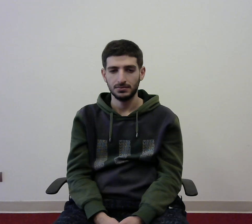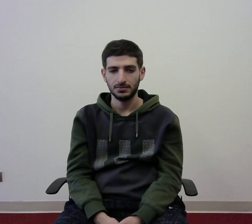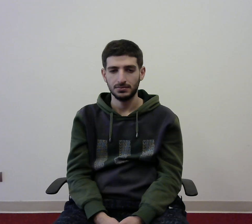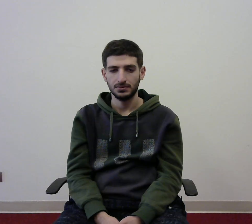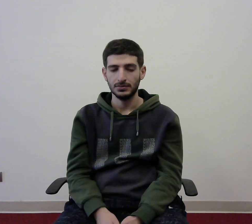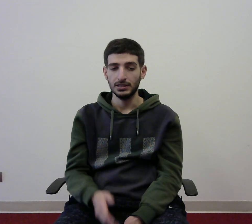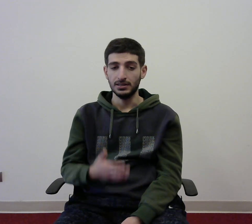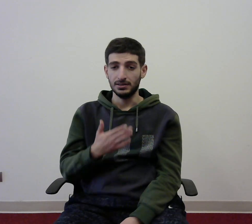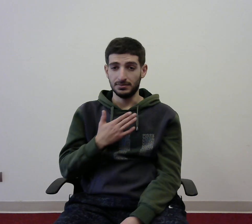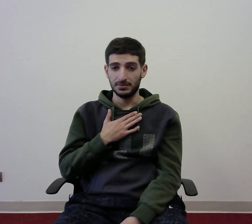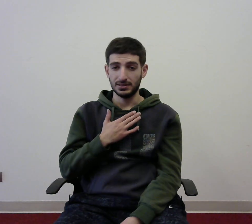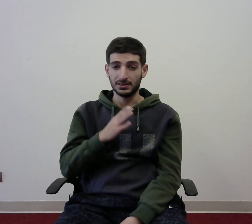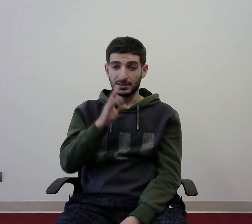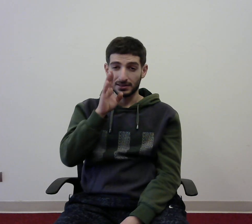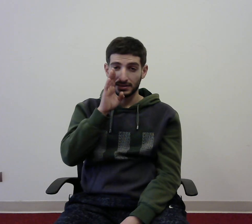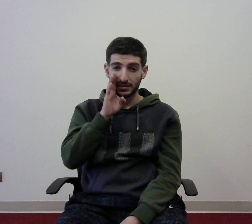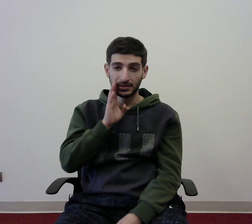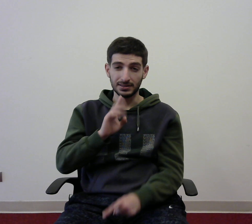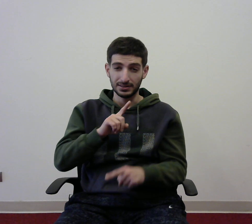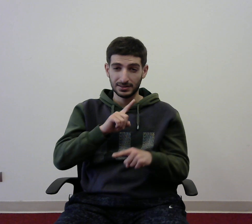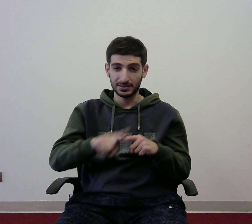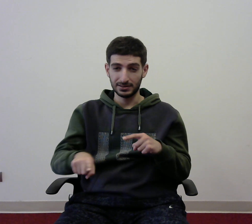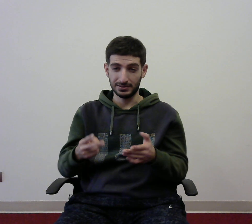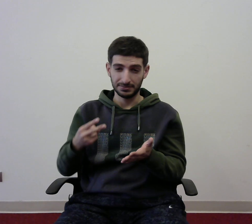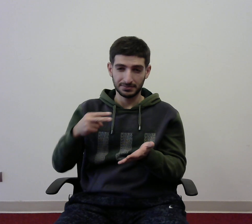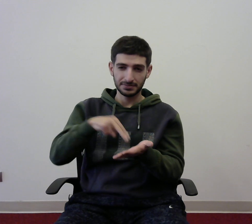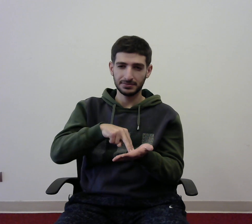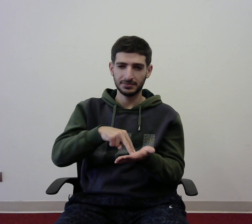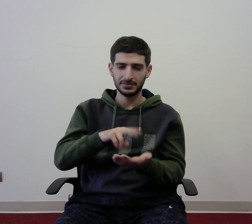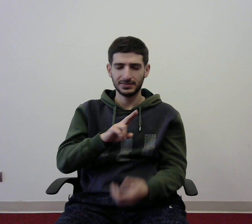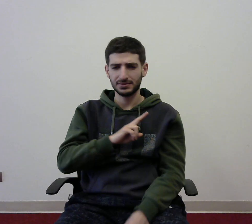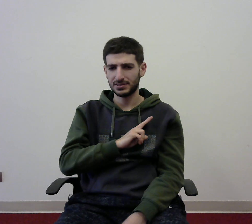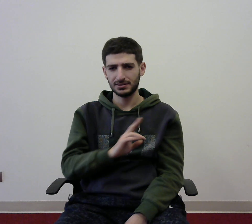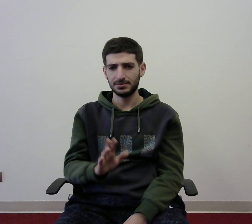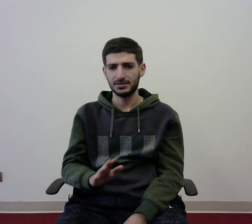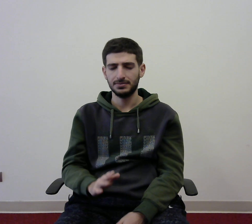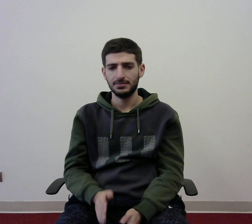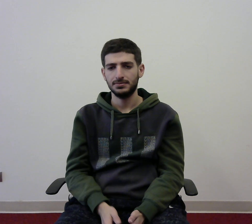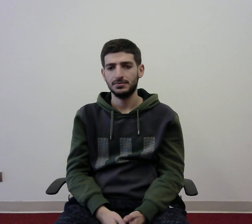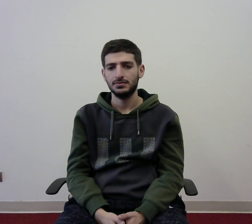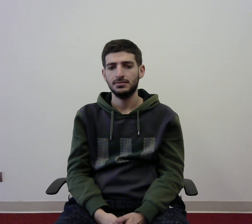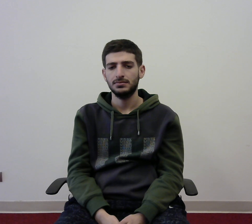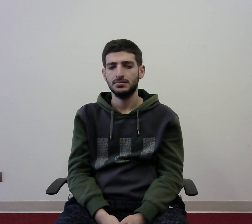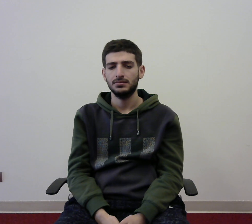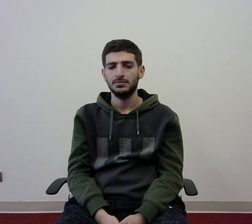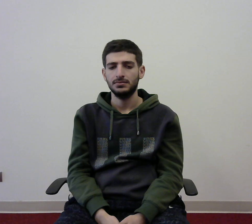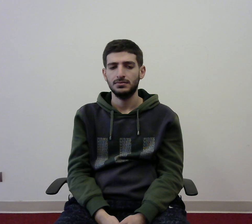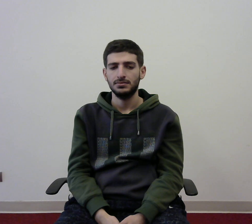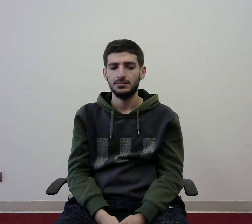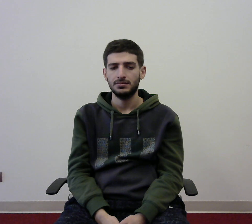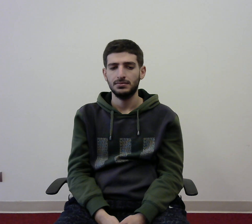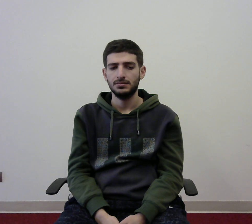Mən səhərlər tez durmağı sevmirəm